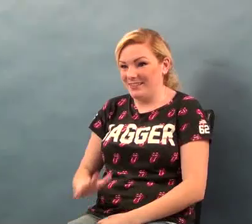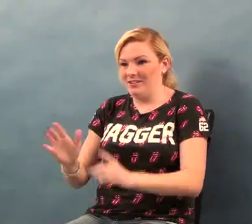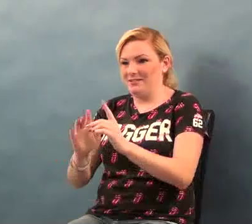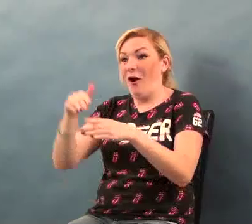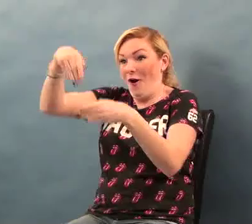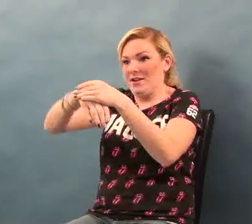Królik był schowany w ubraniu.